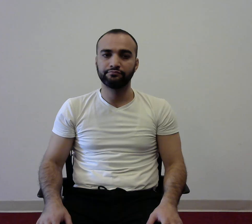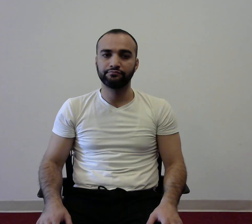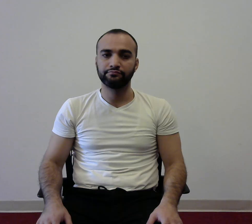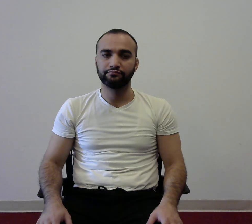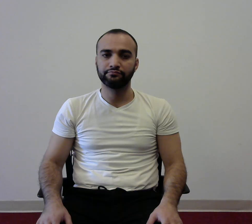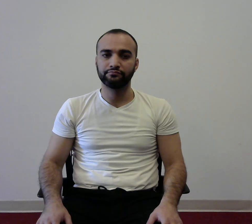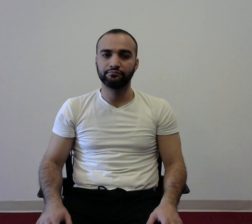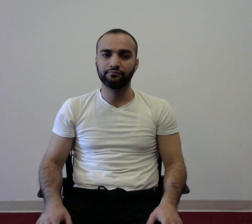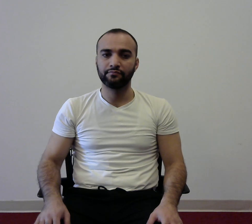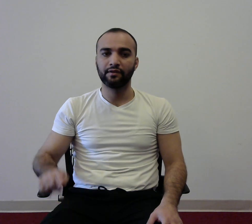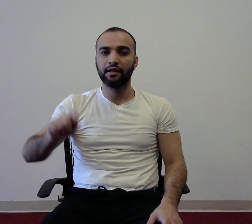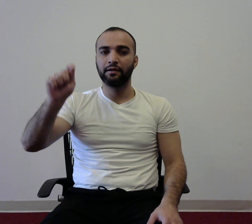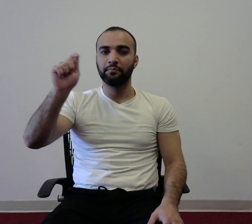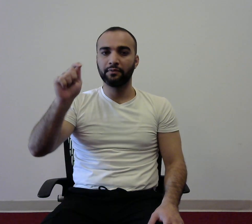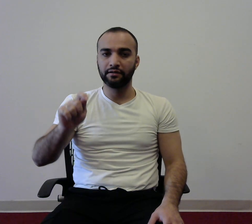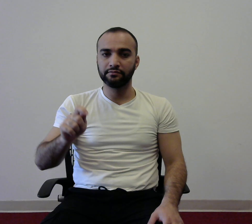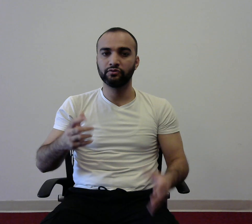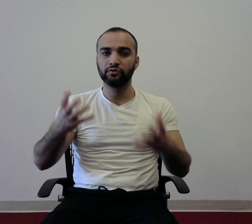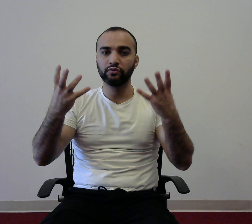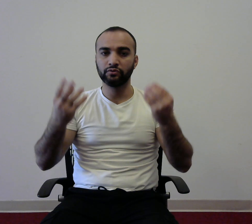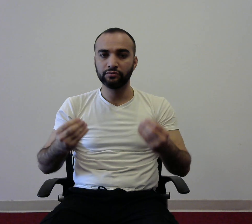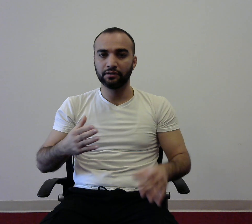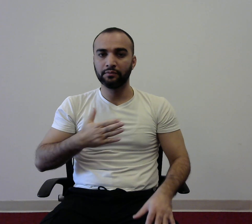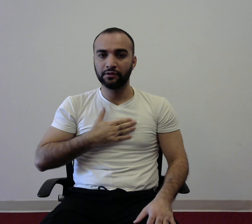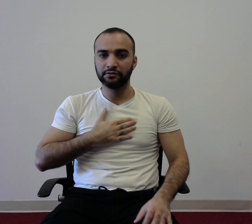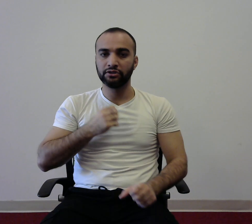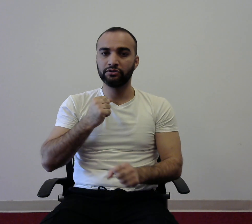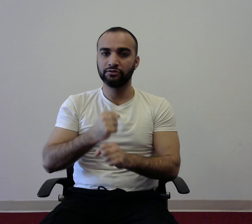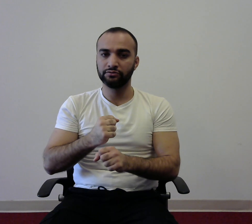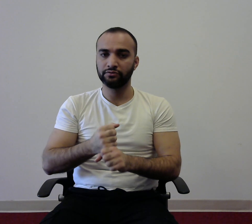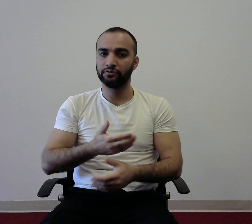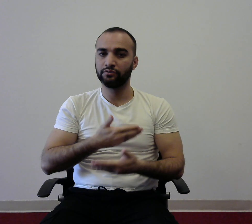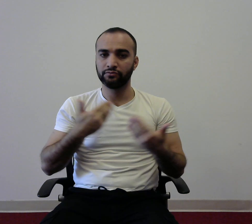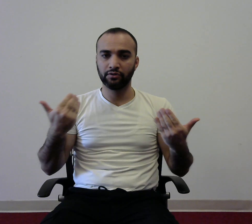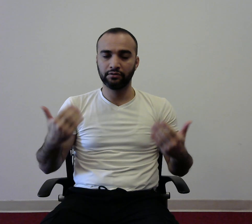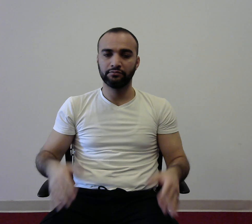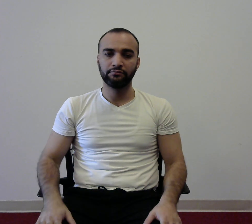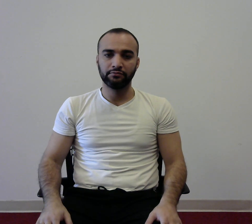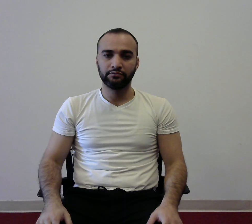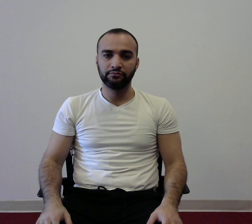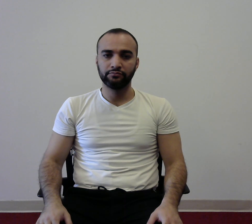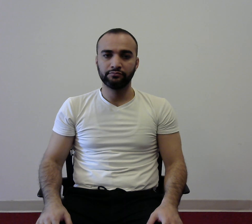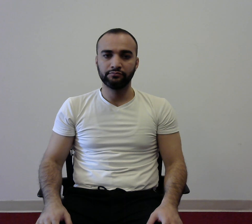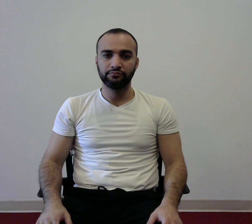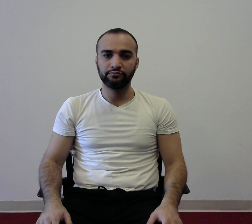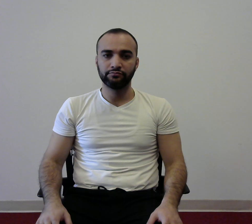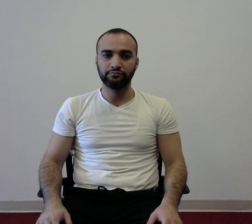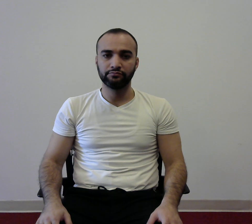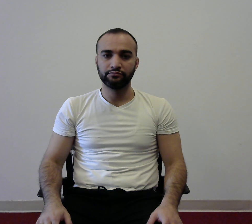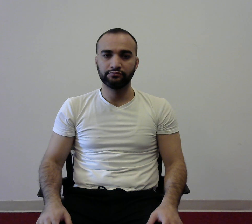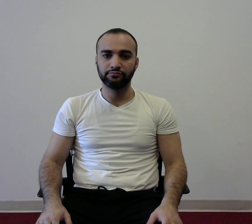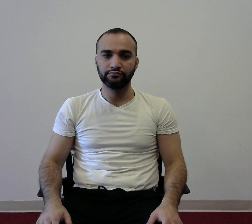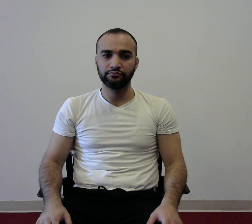Bazar günü mənim işim yoxdur